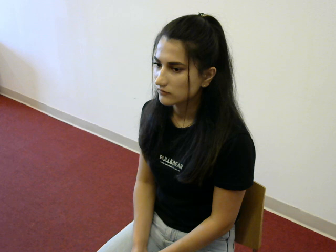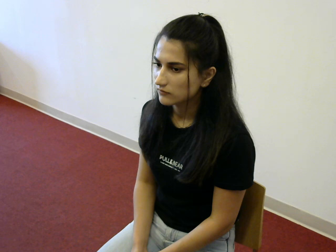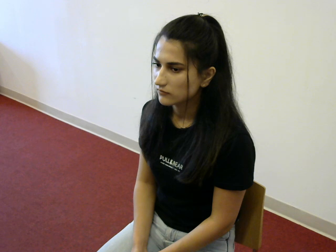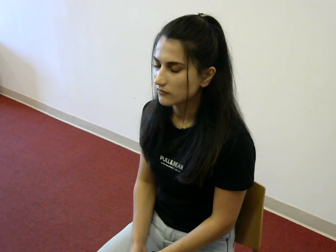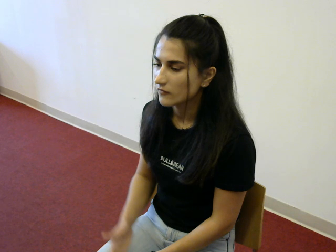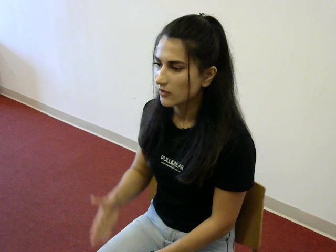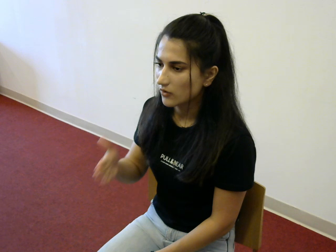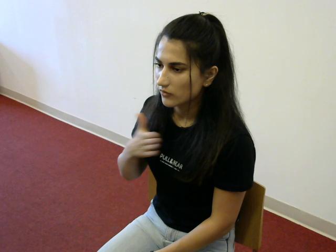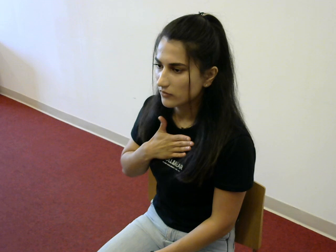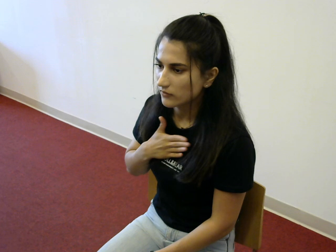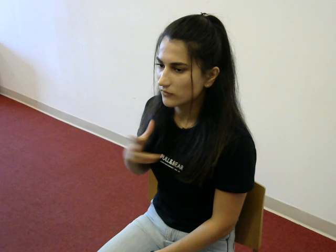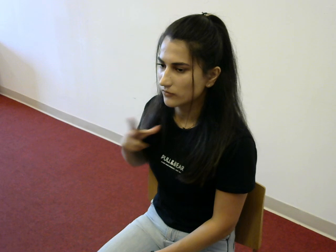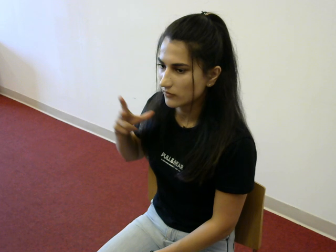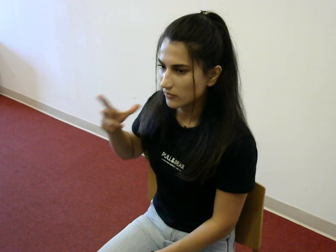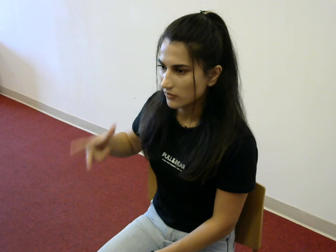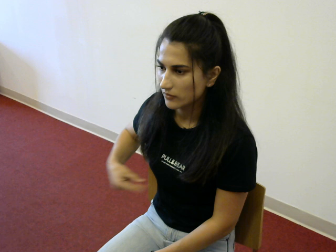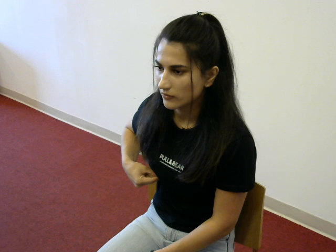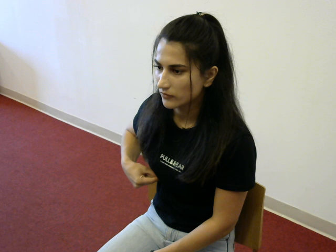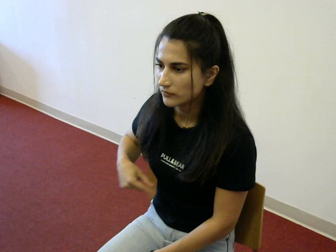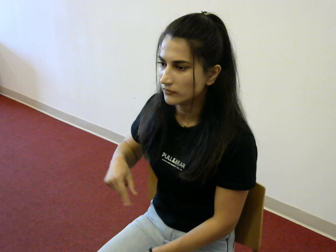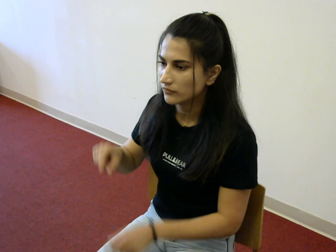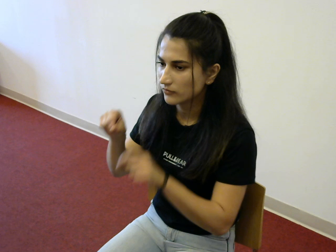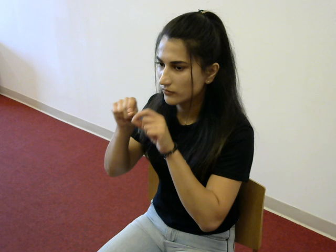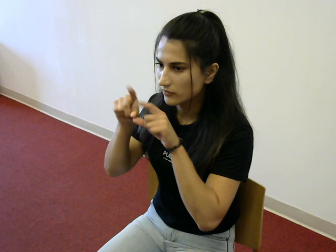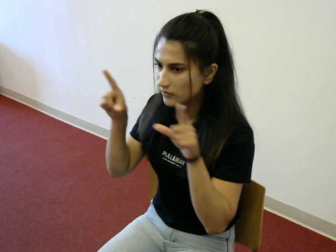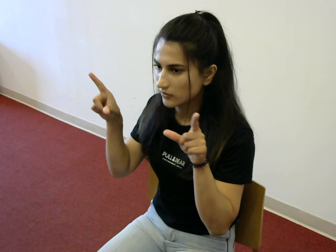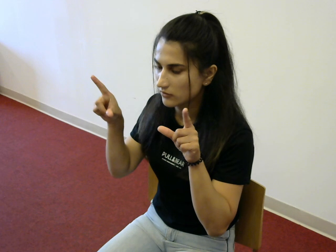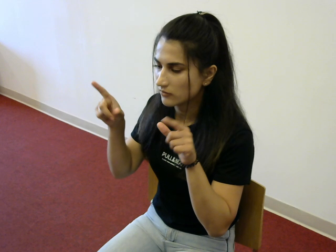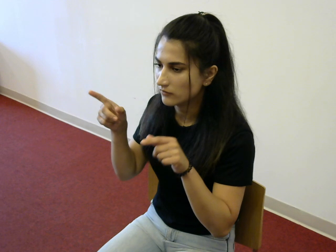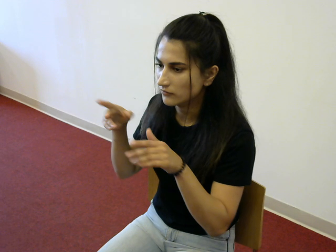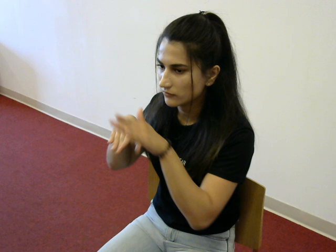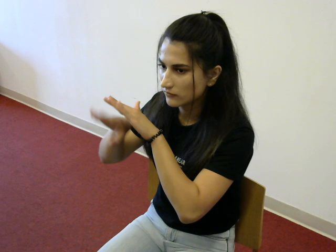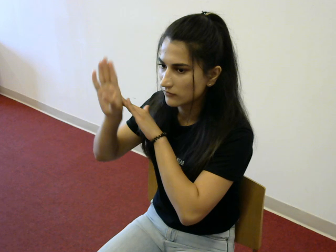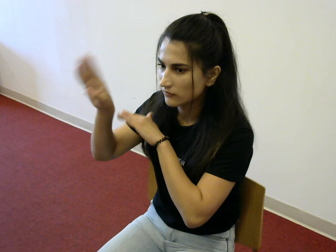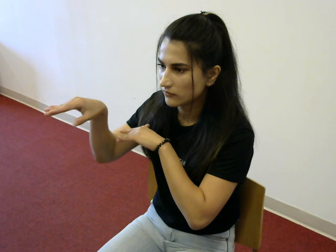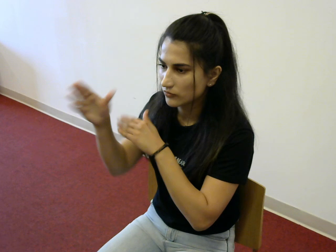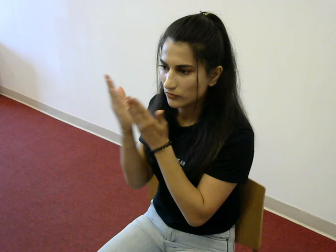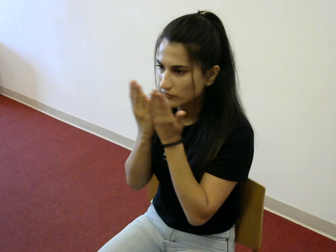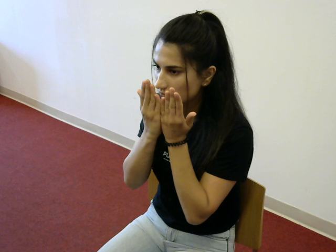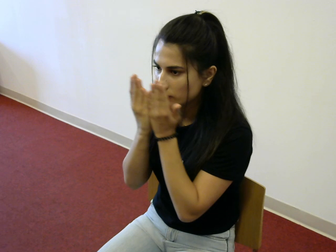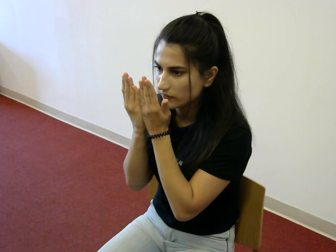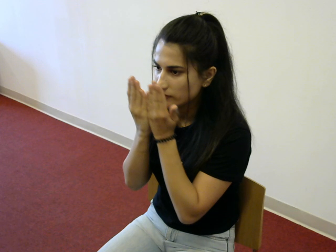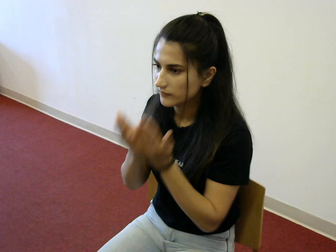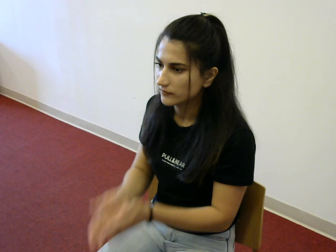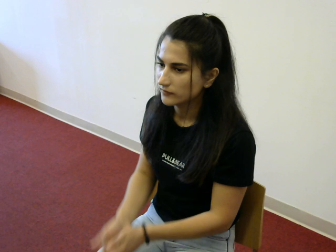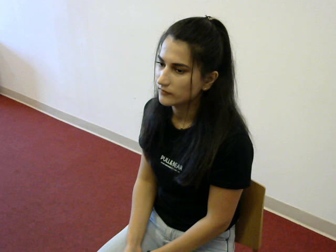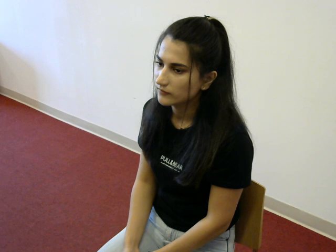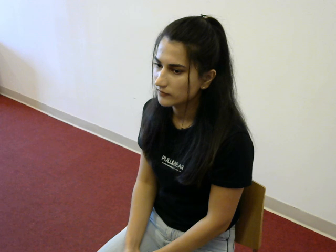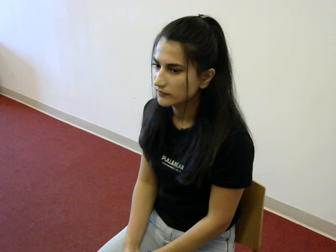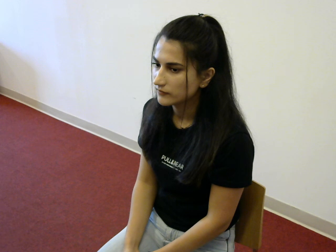Mənim qızım məktəbə gedir, oxuyur